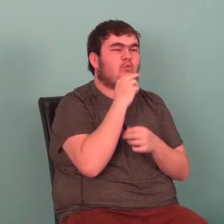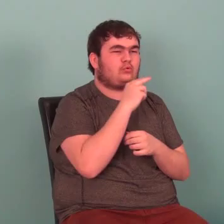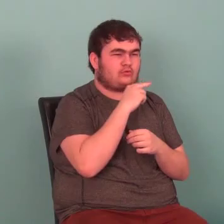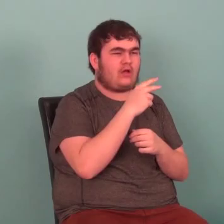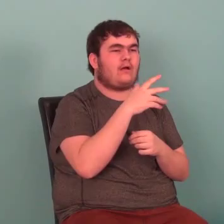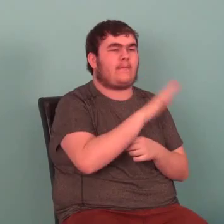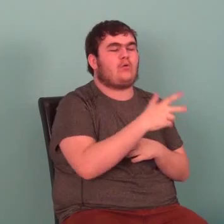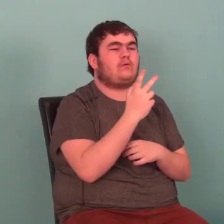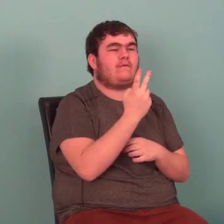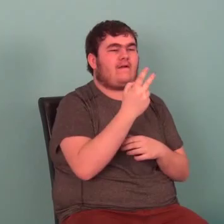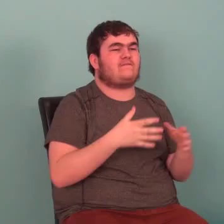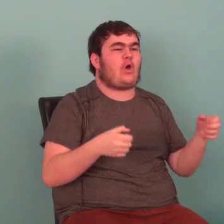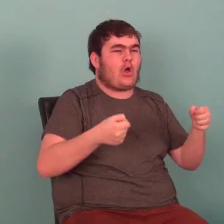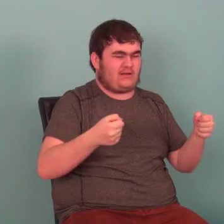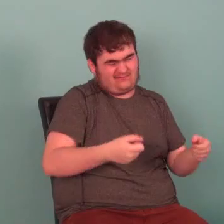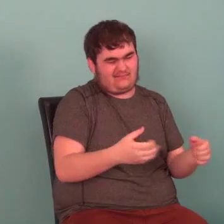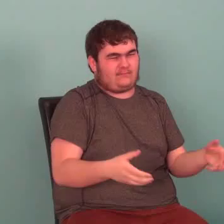Ma dwa worki.